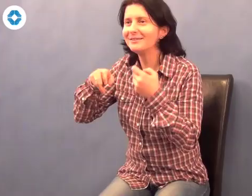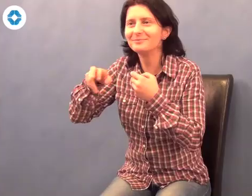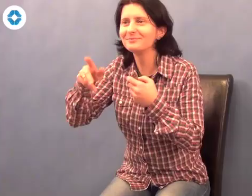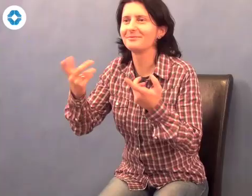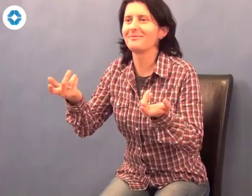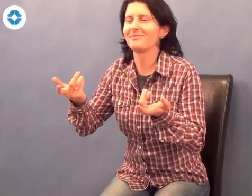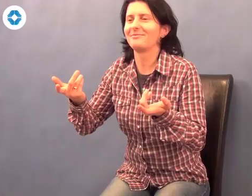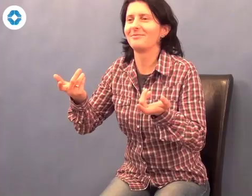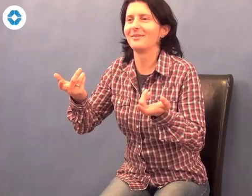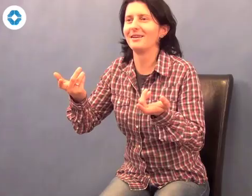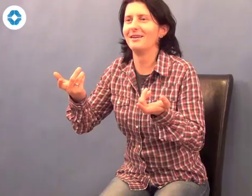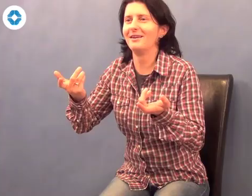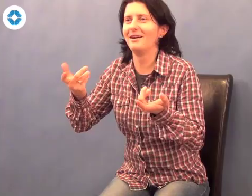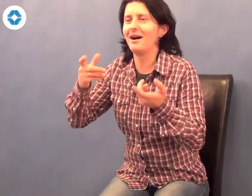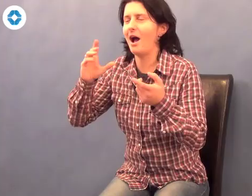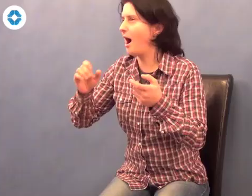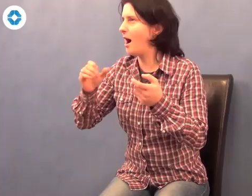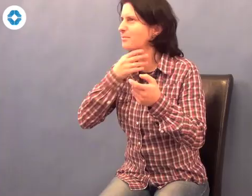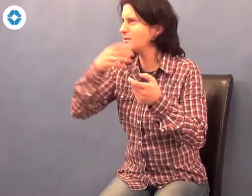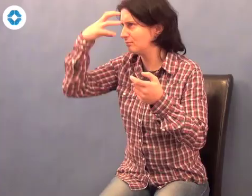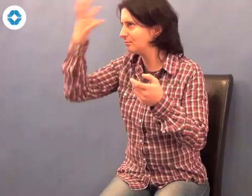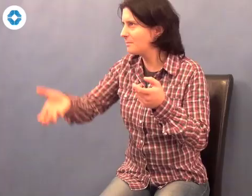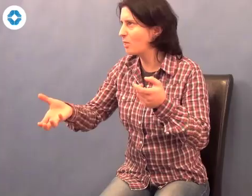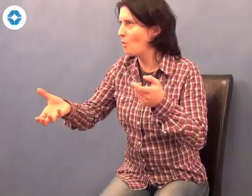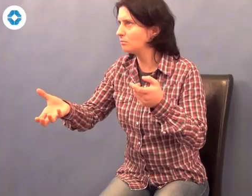A psu spadł słoik z głowy?